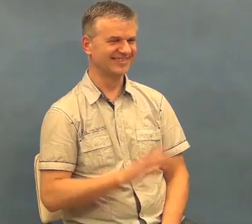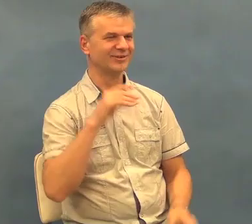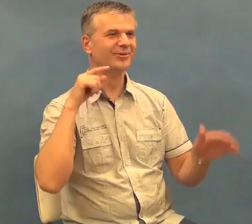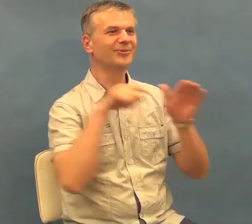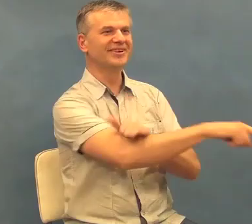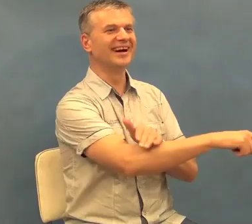Ucieka.